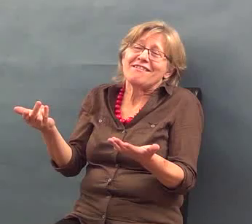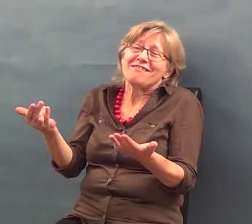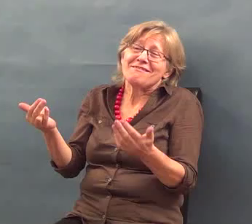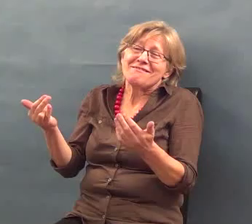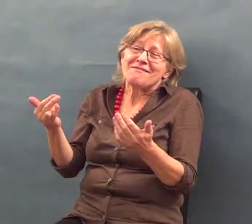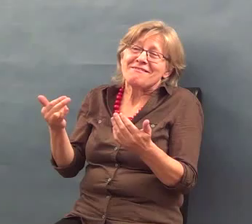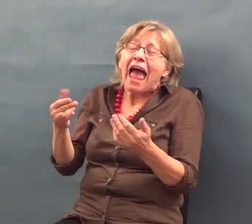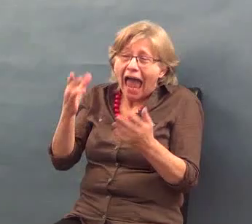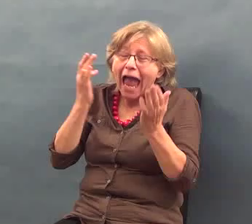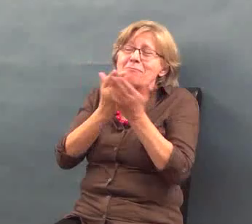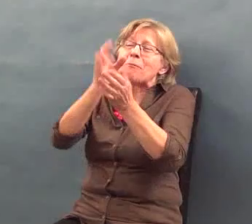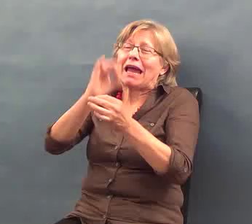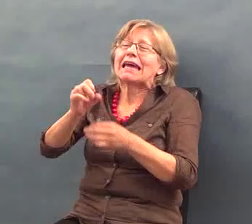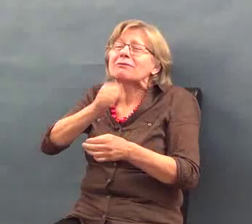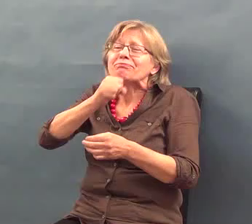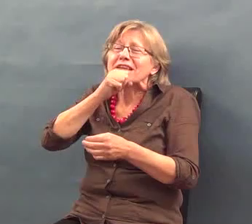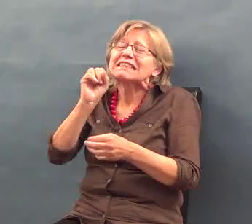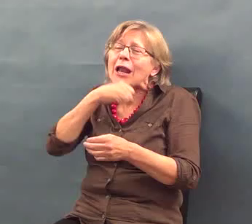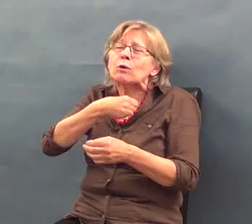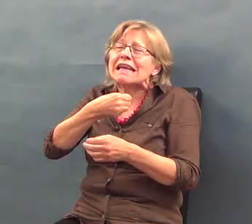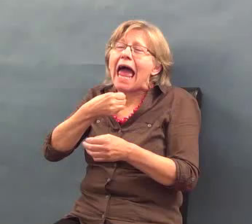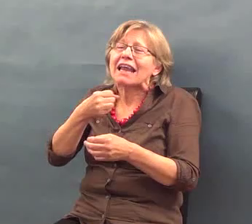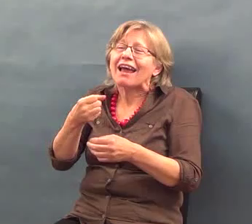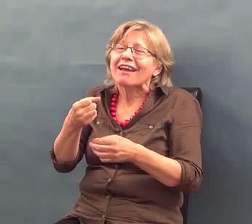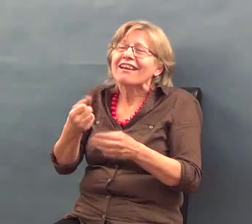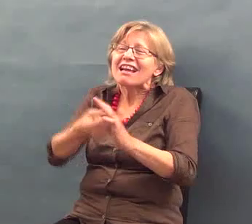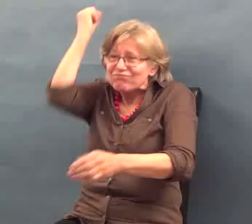Babcia, staruszka pomogła, wymachując parasolem.